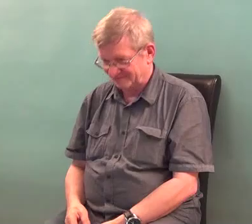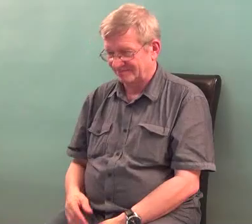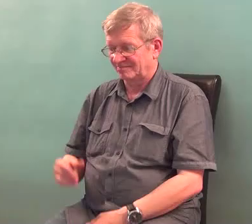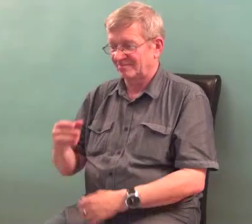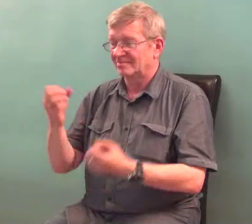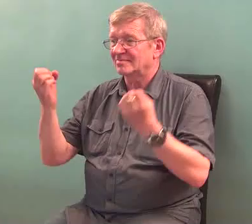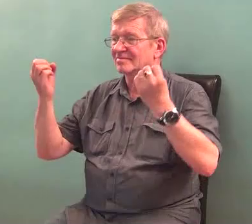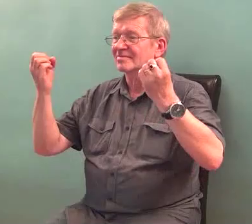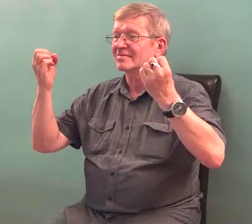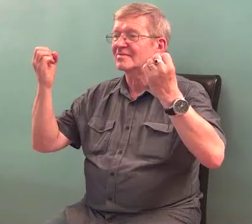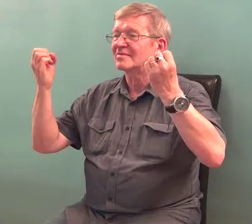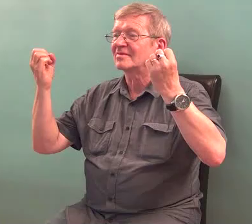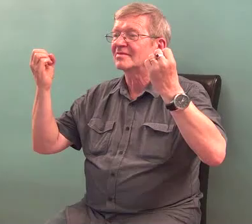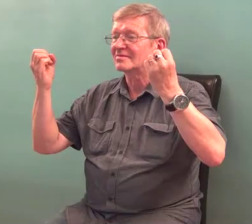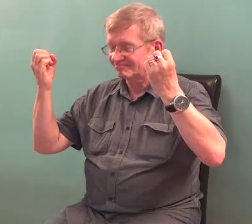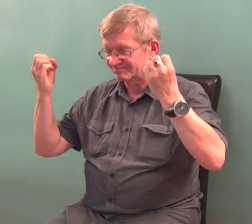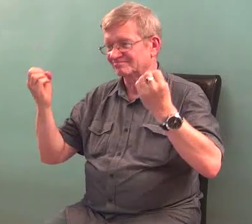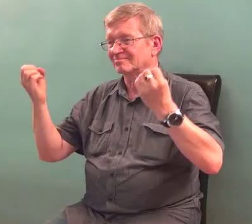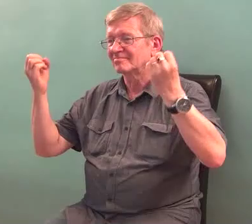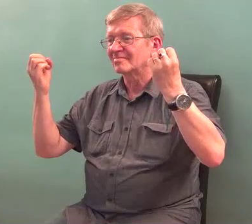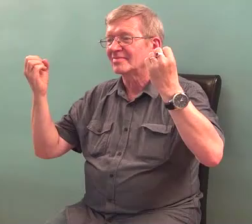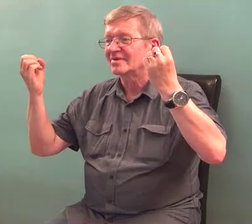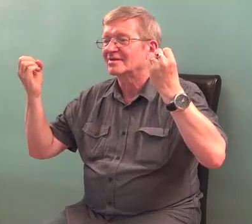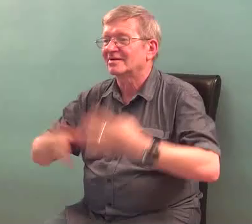Kino.